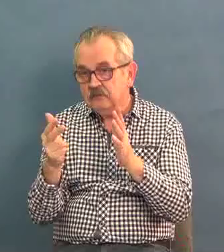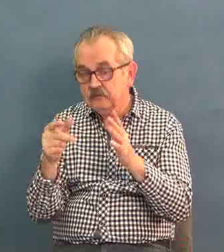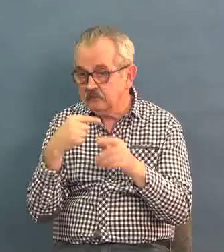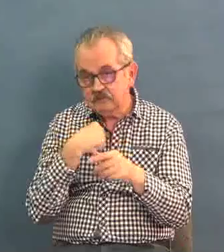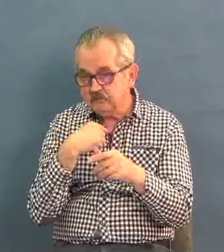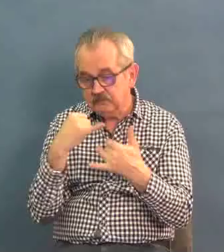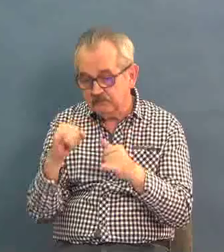Ja mam inaczej.